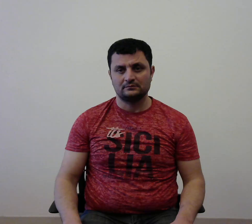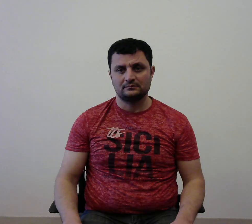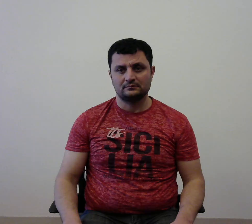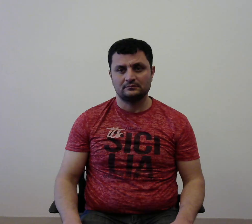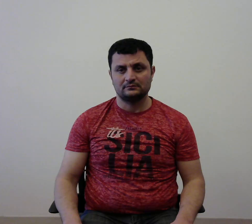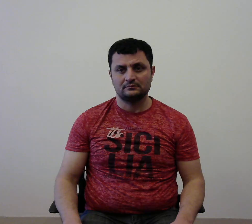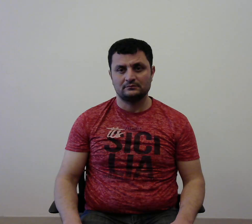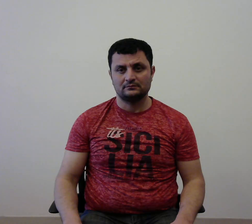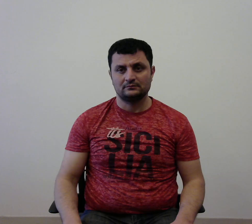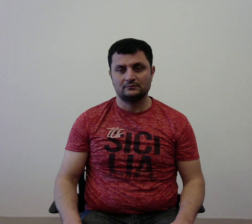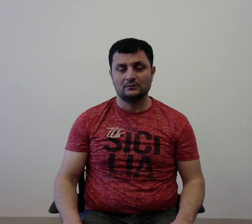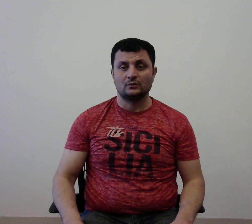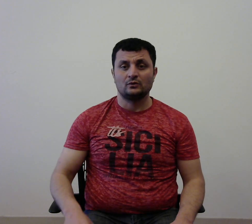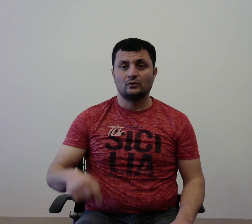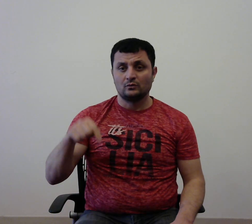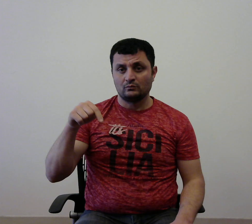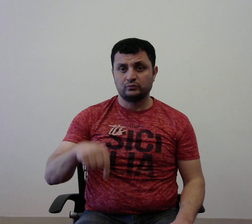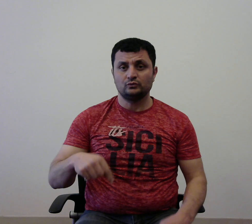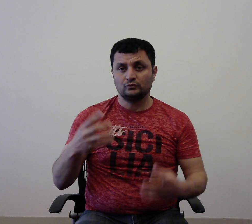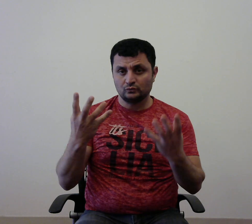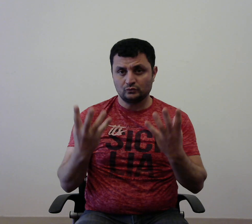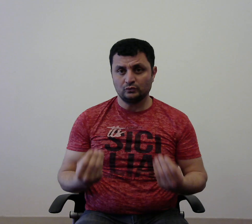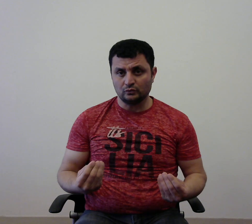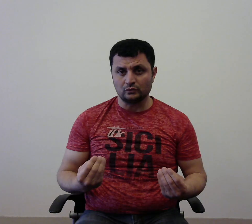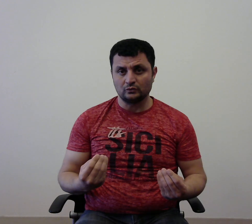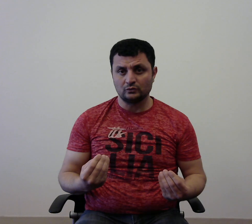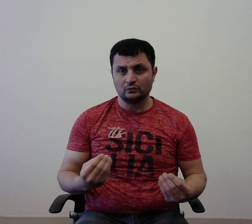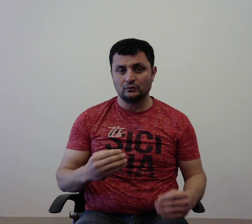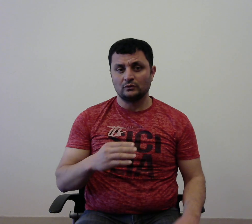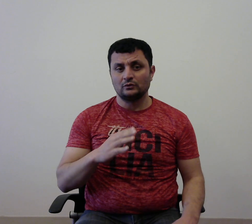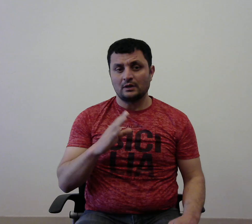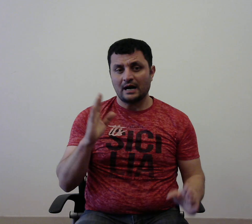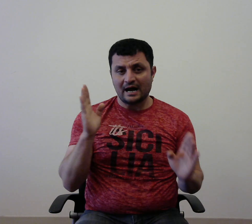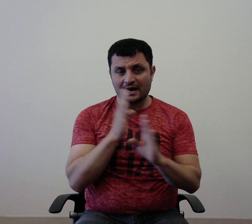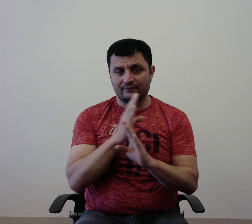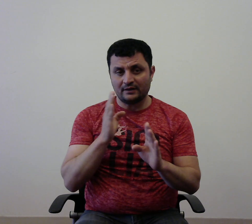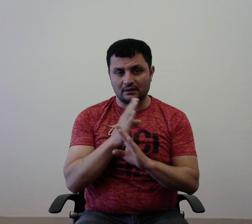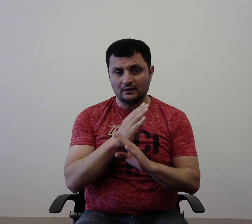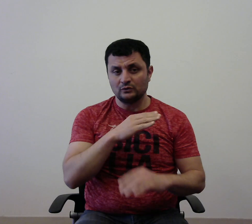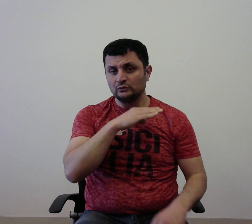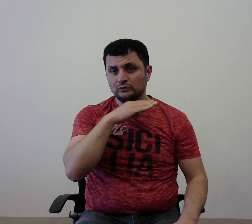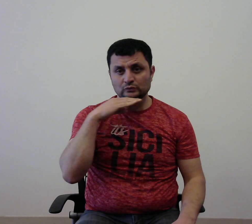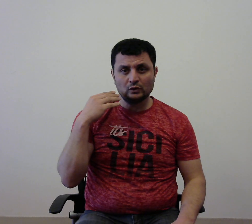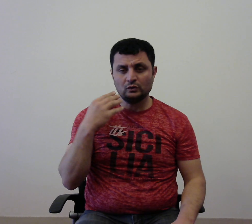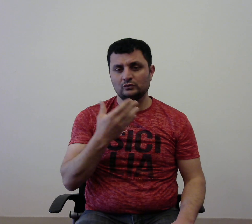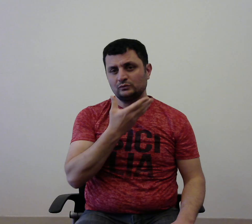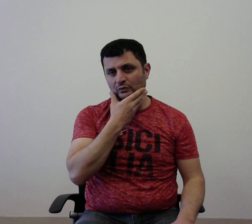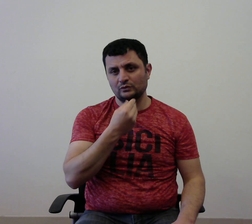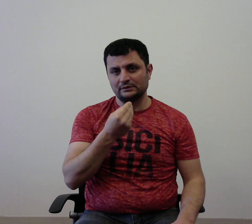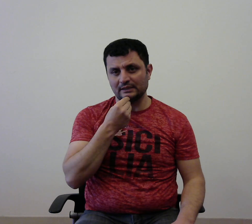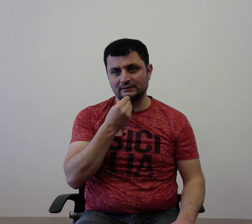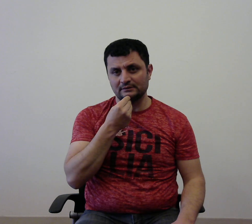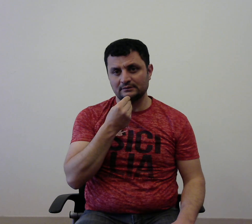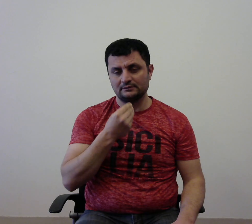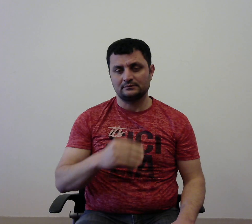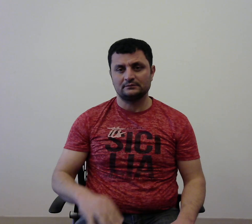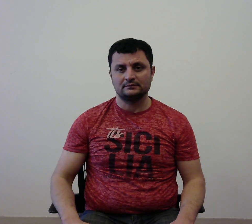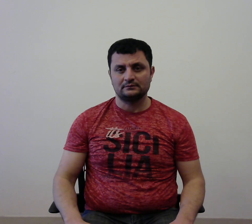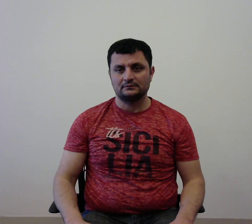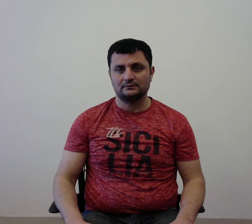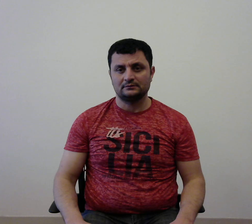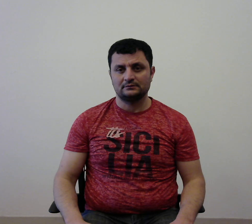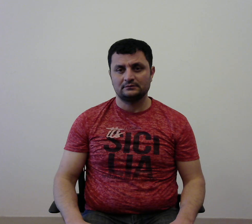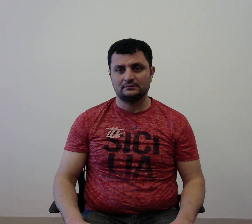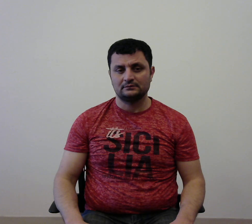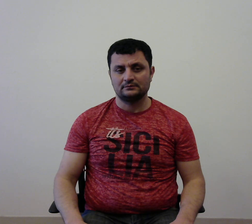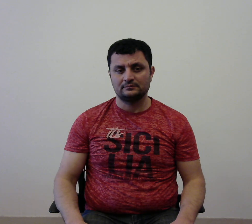Bu gün hava çox gözəldir